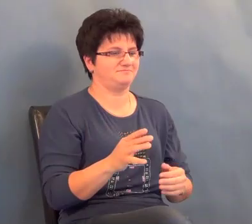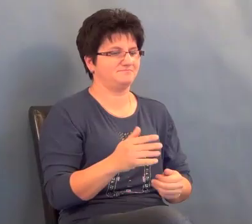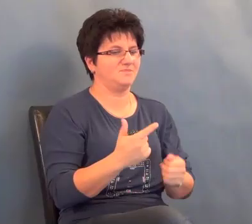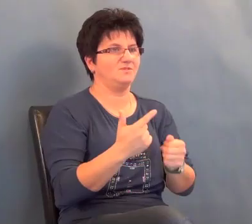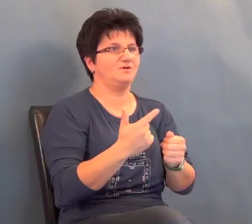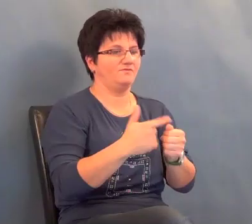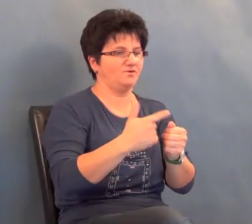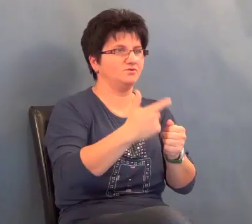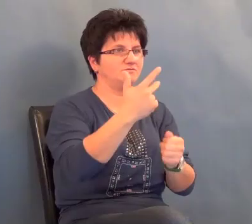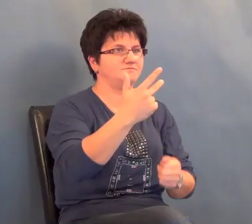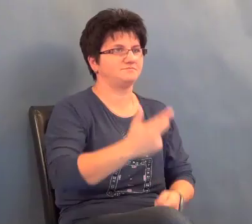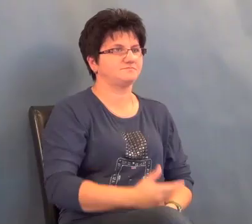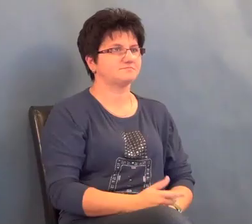Dwudziesty trzeci.